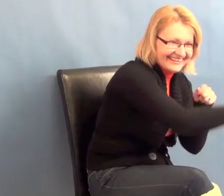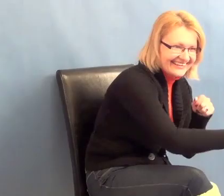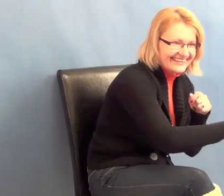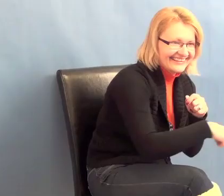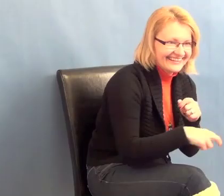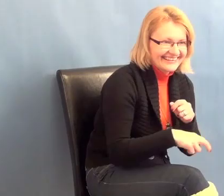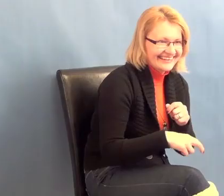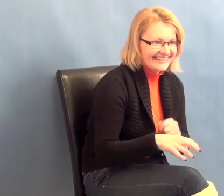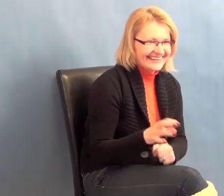O Boże.